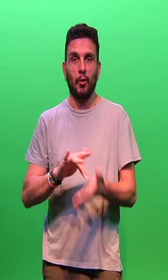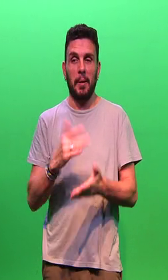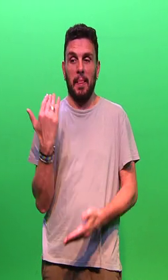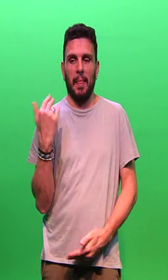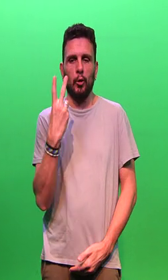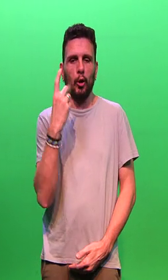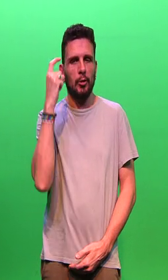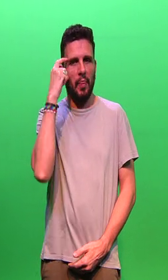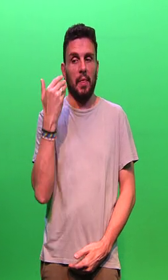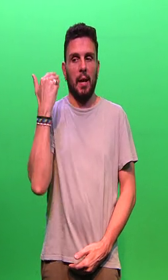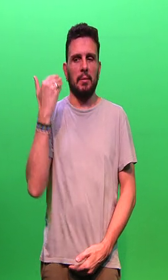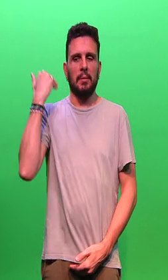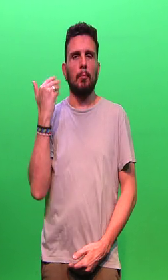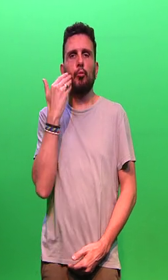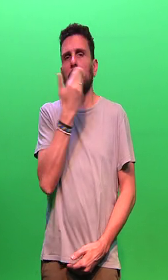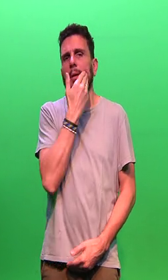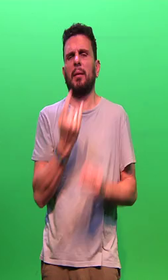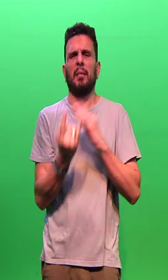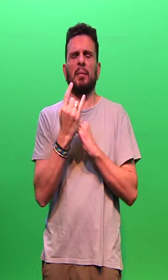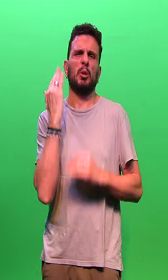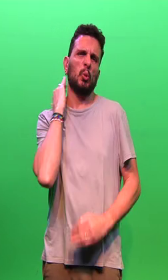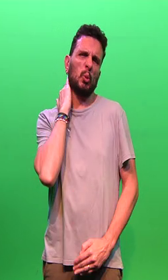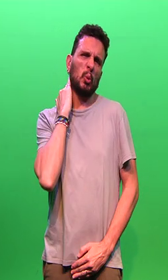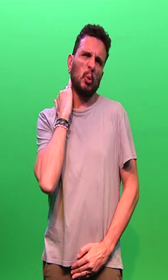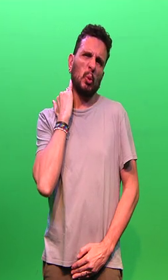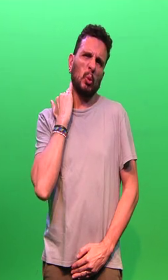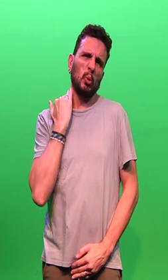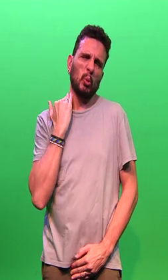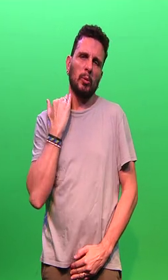Fa poc, fa dos dies, a la tarda, em va començar a fer mal la zona cervical.